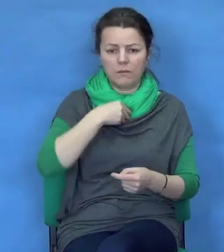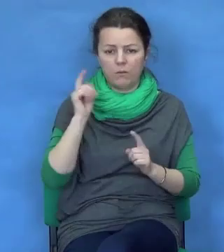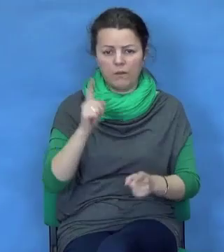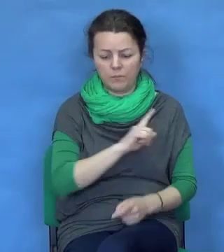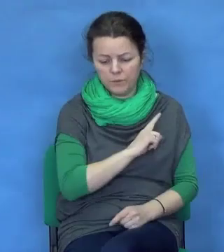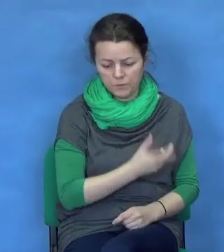Trzeba się pilnować.